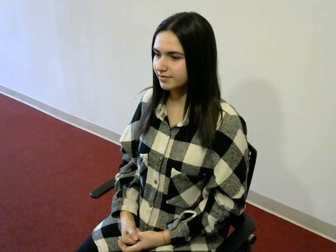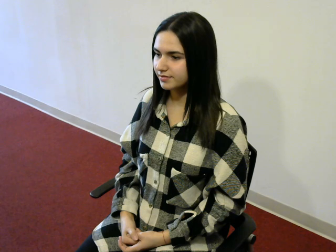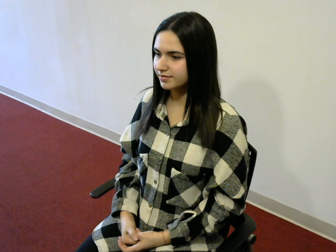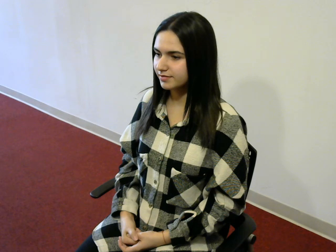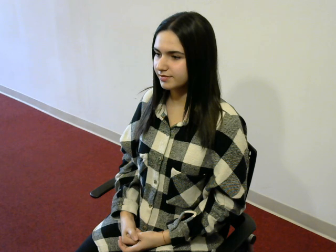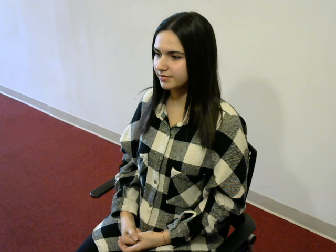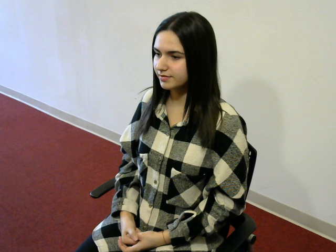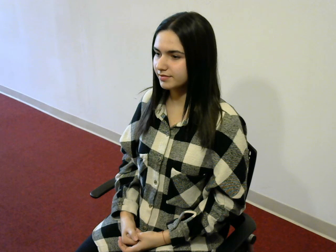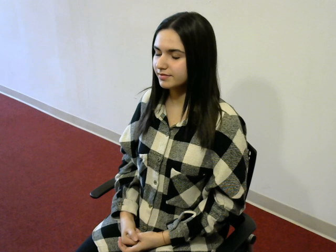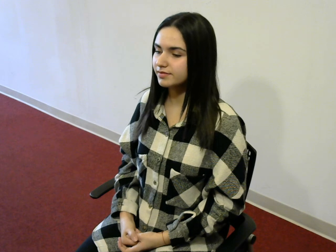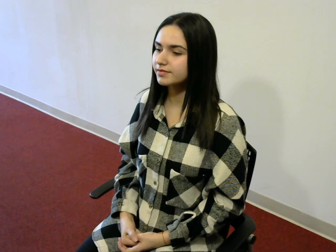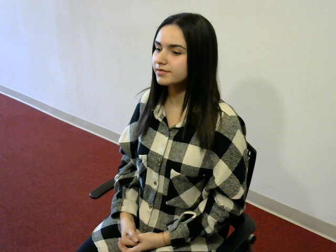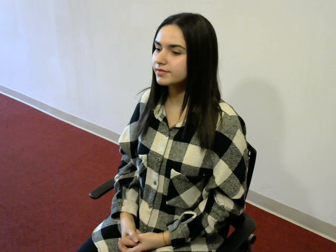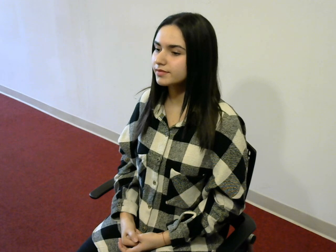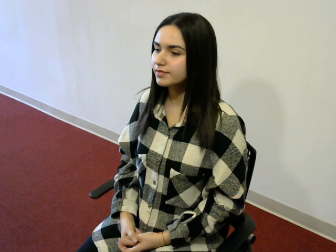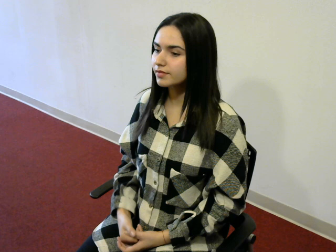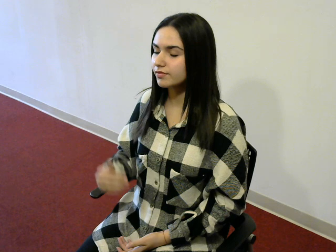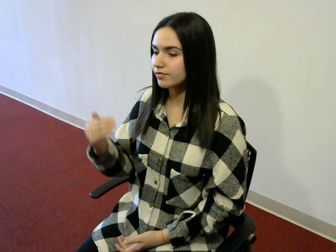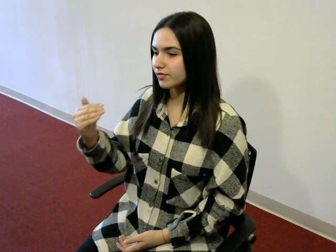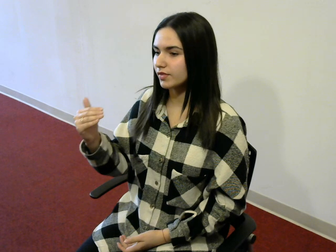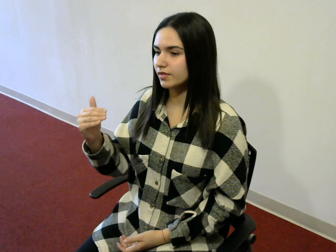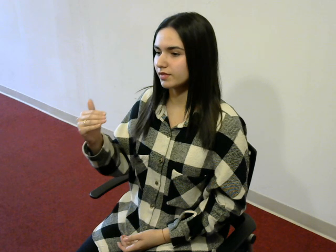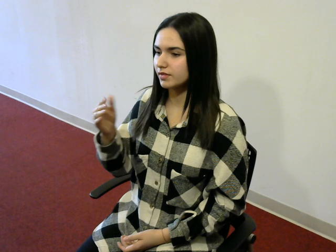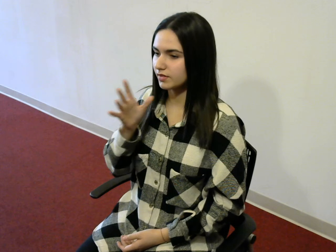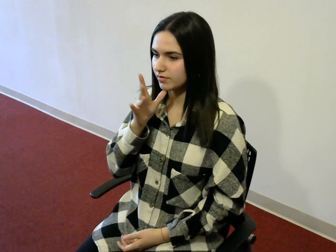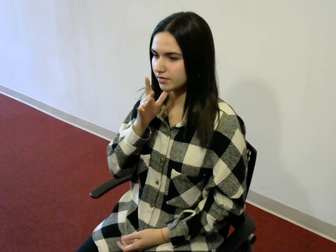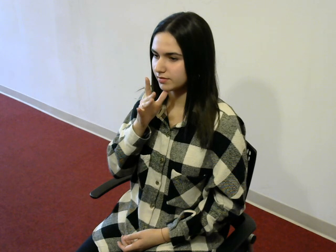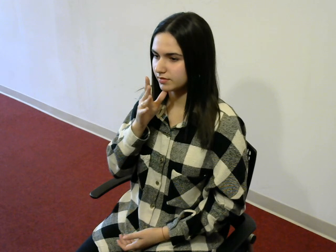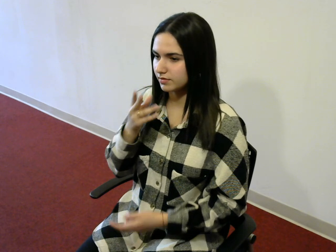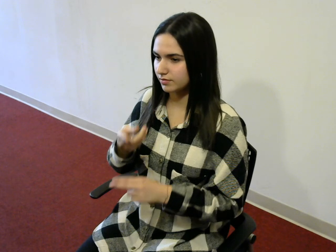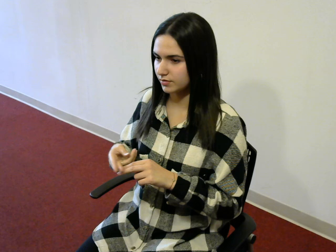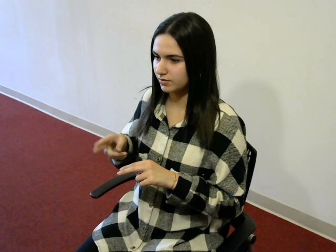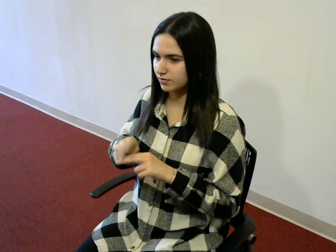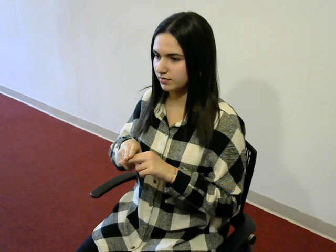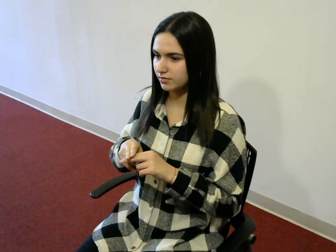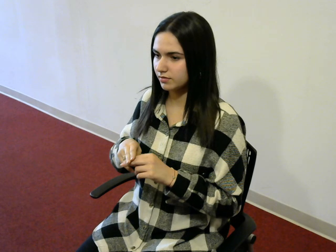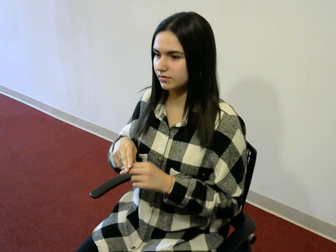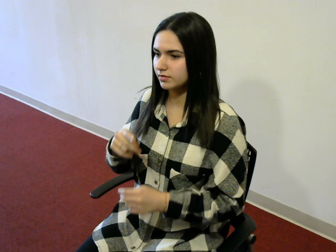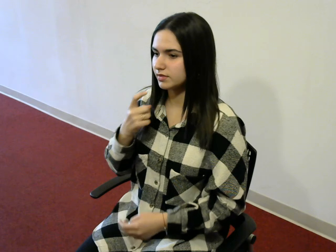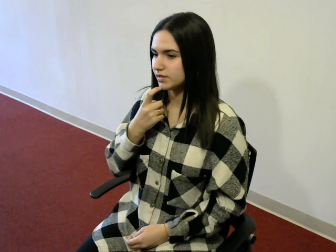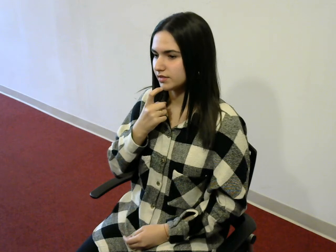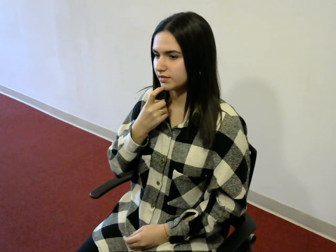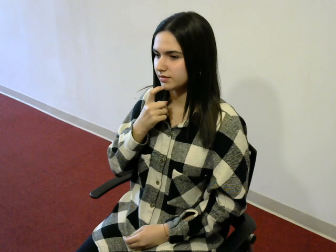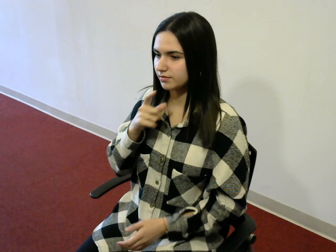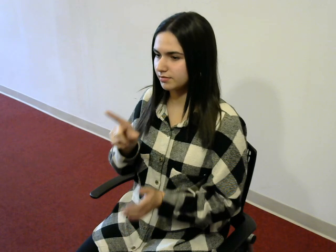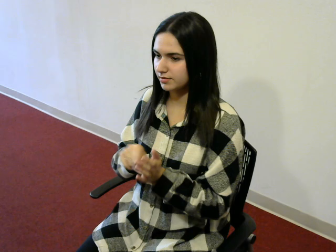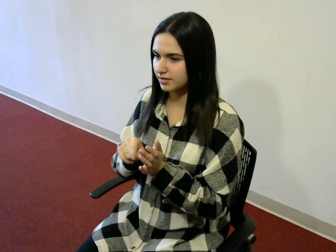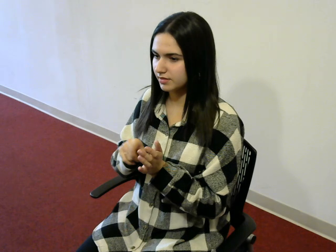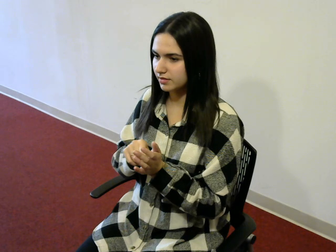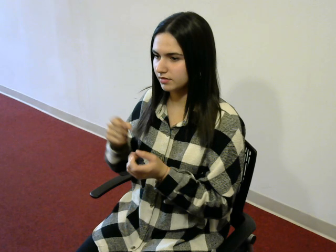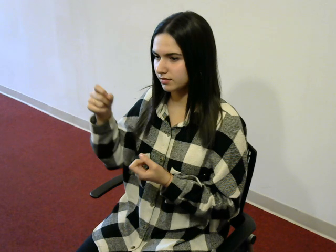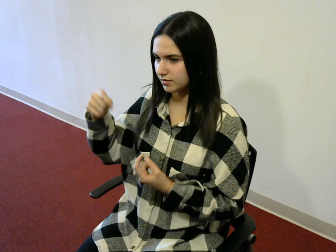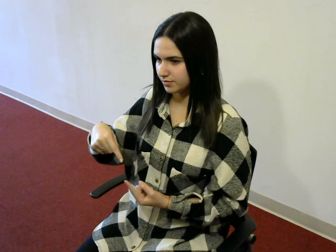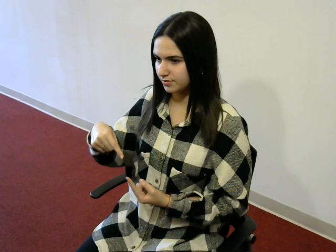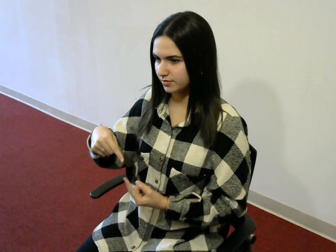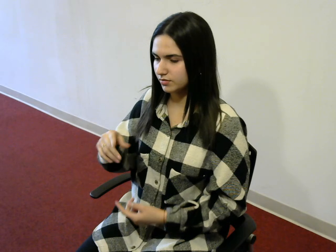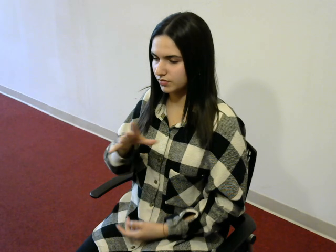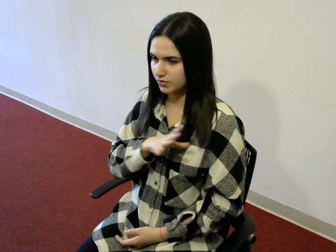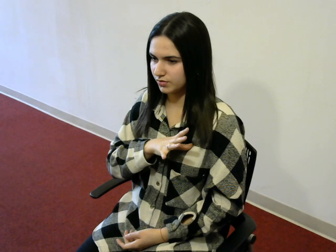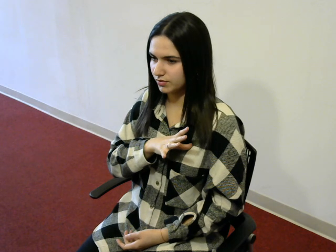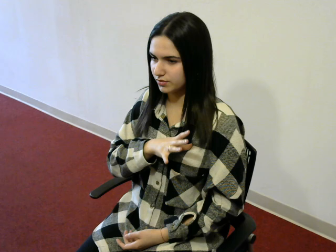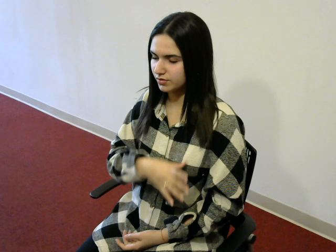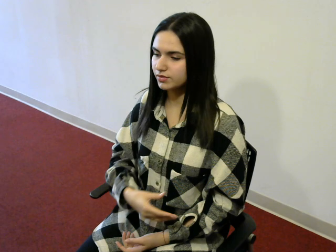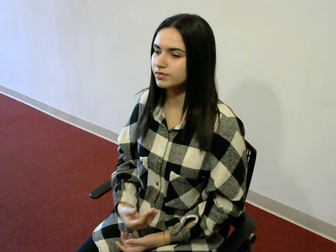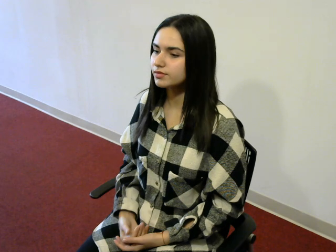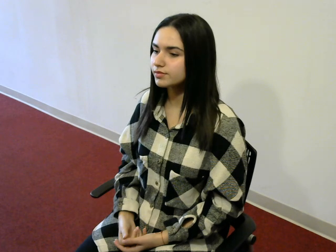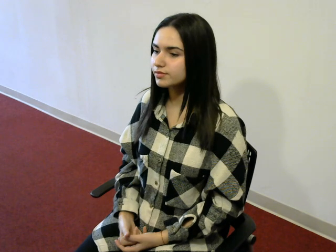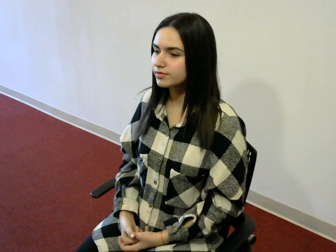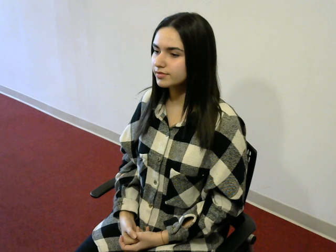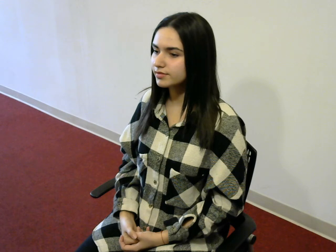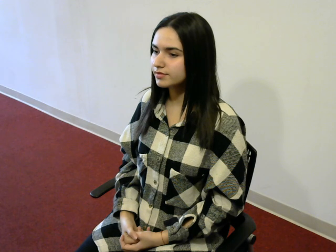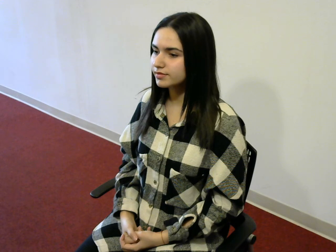Sizə yaşa görə əmək pensiyası təyin olunub